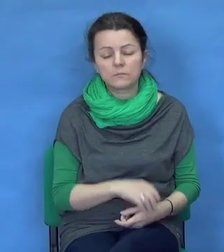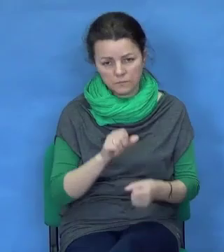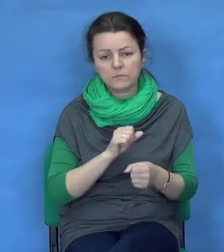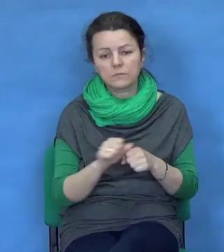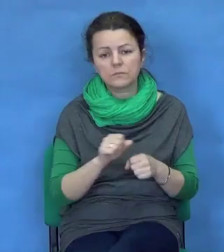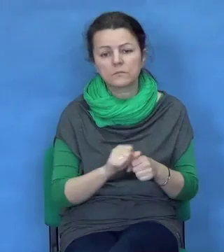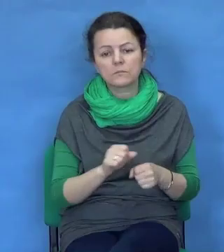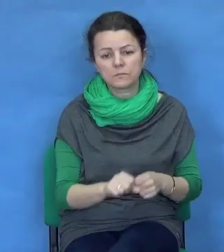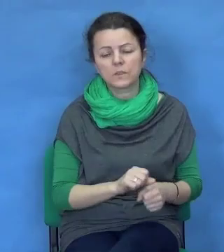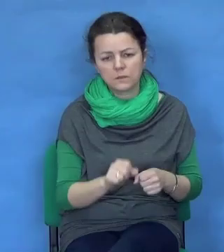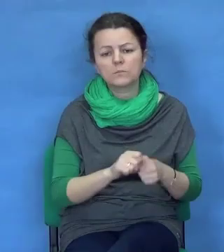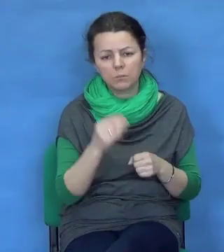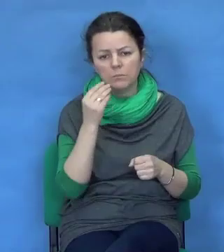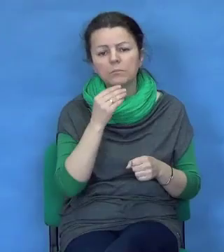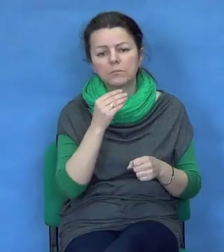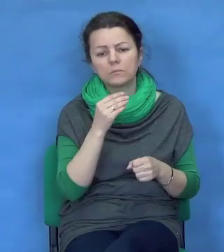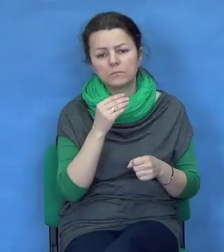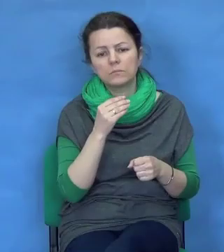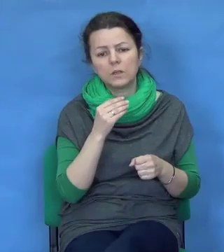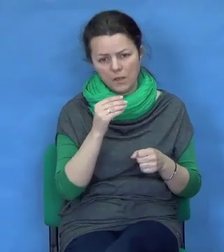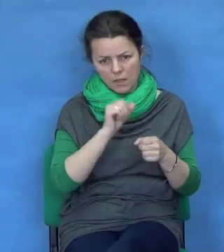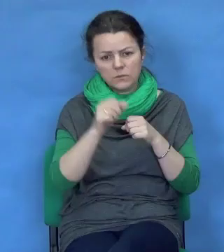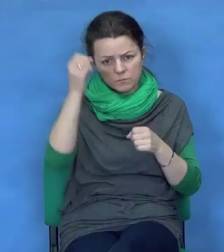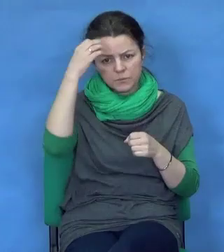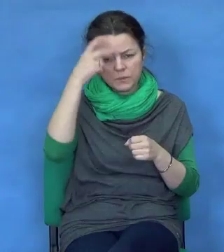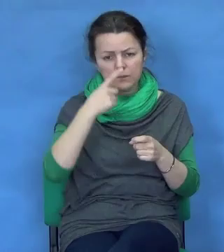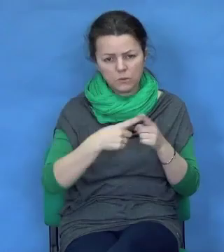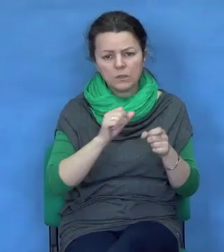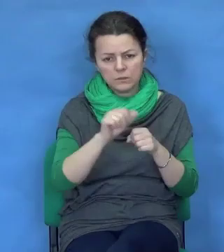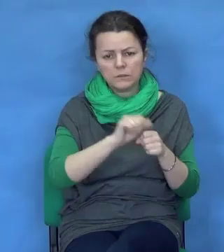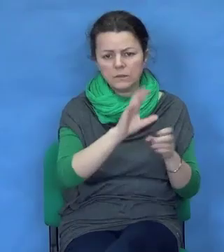Nad morzem jest trochę pryszniców.